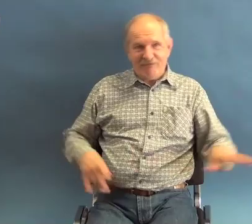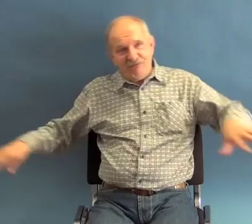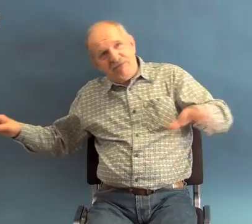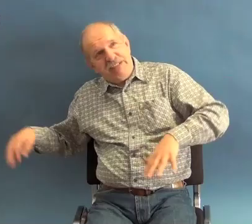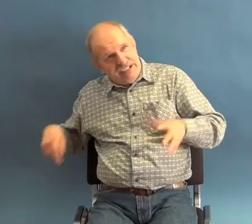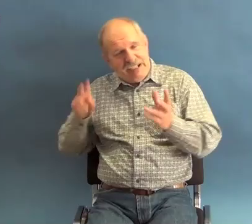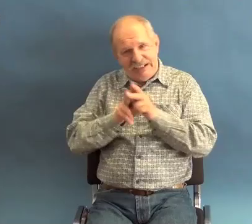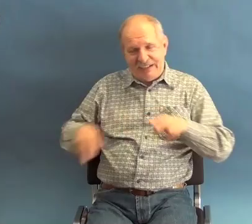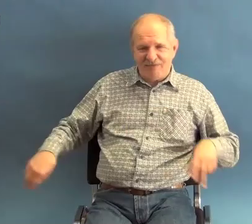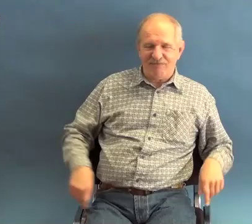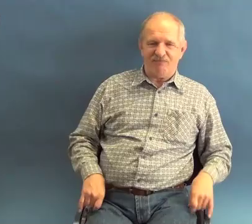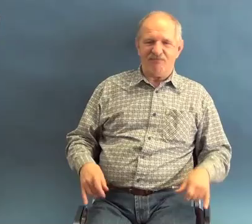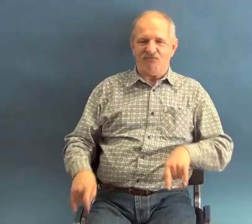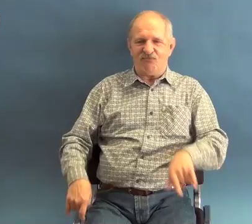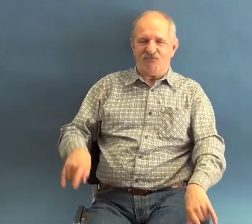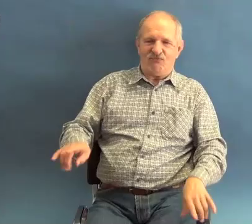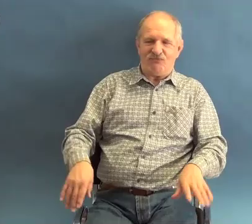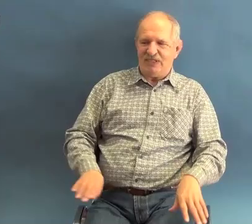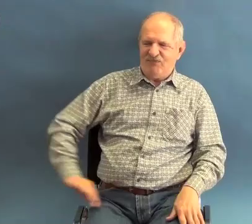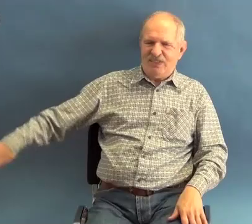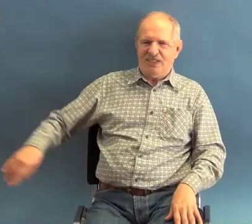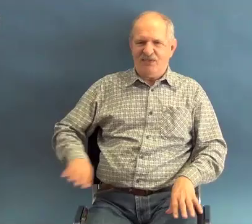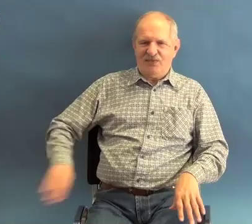Próbuje ponownie i znowu jest odepchnięty.